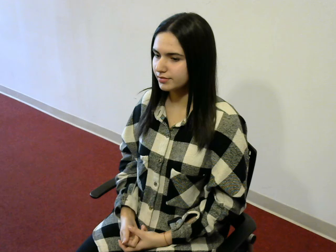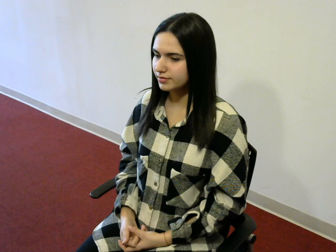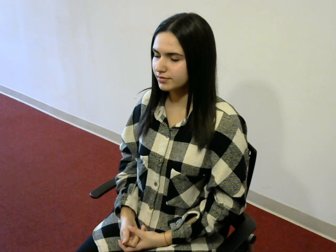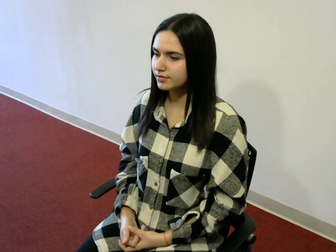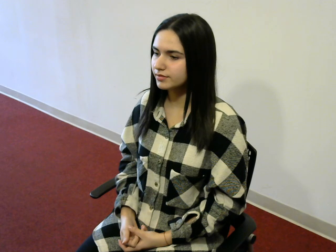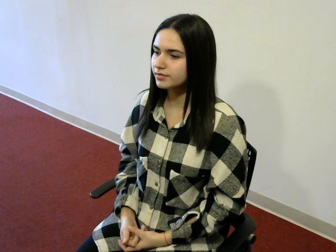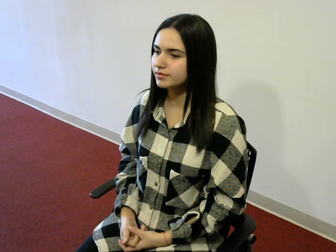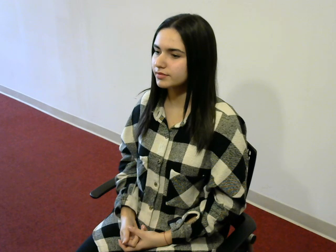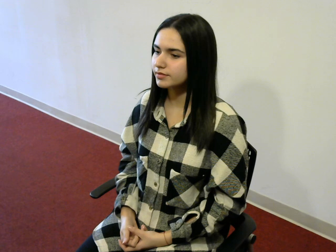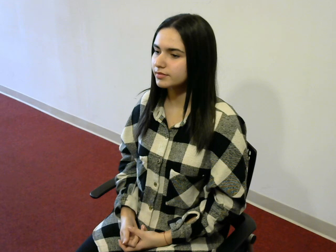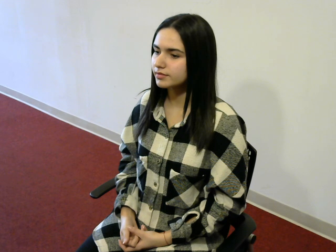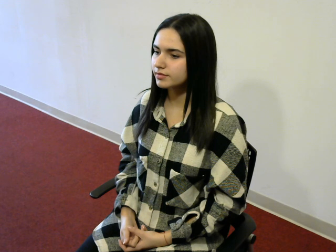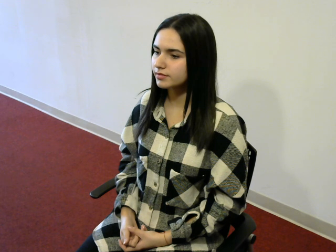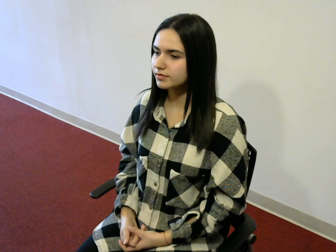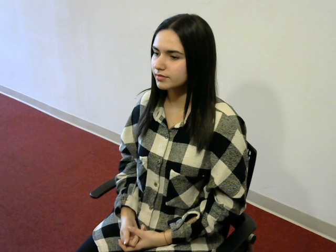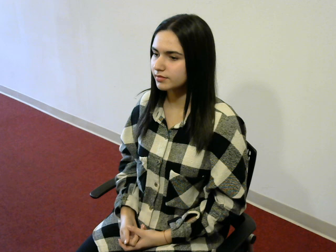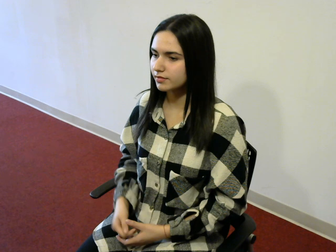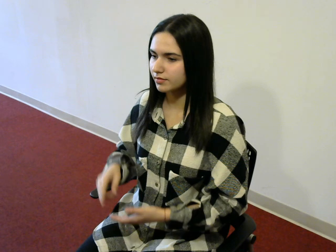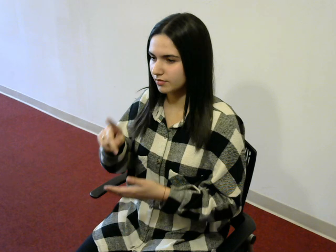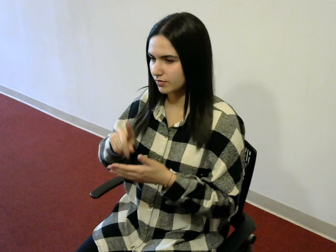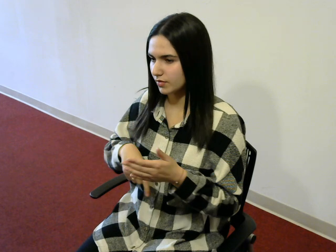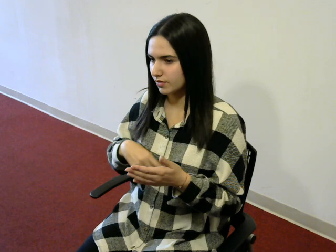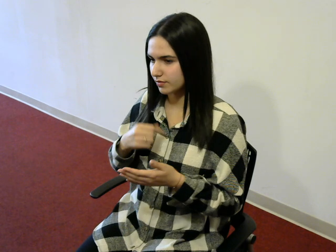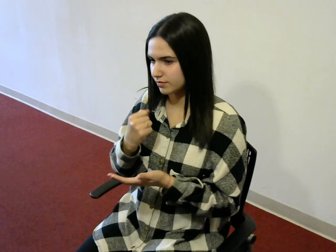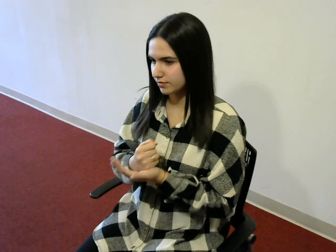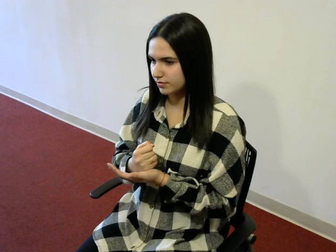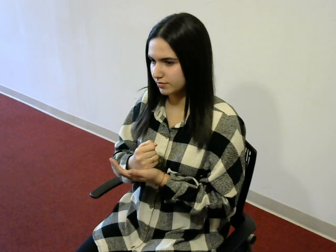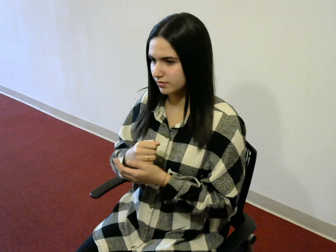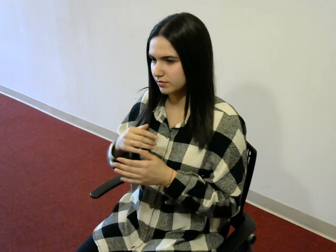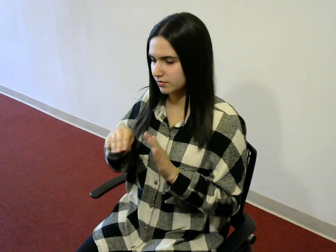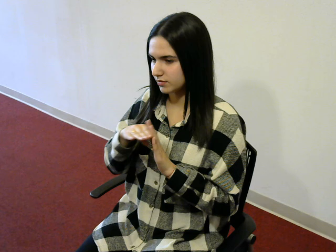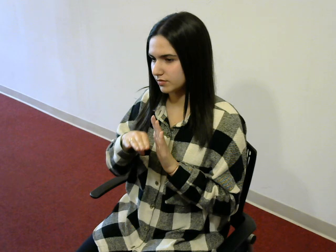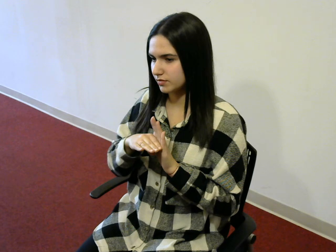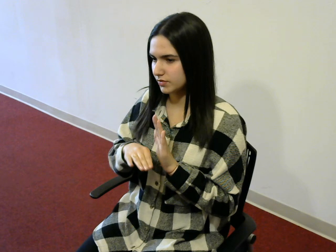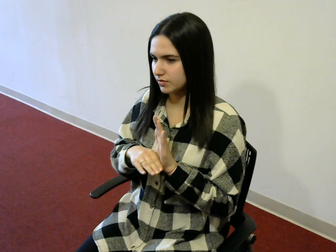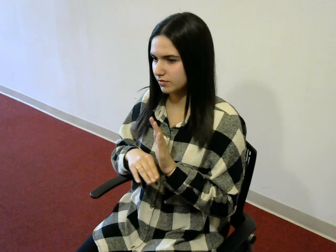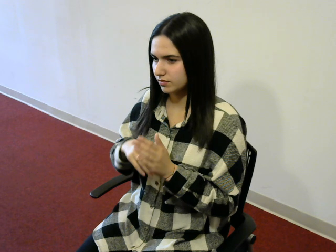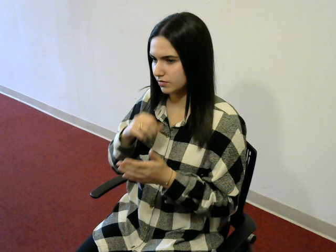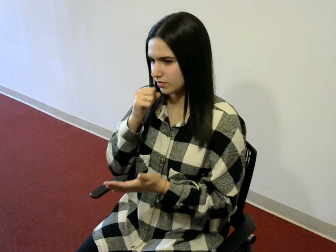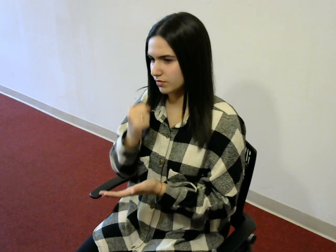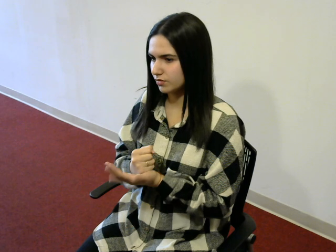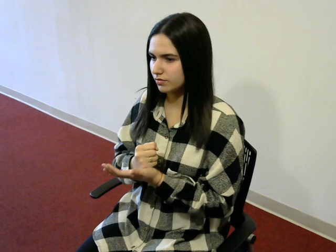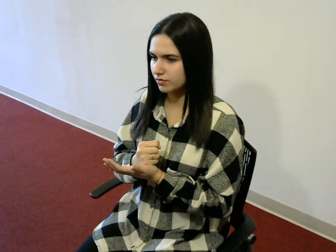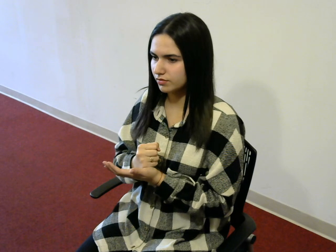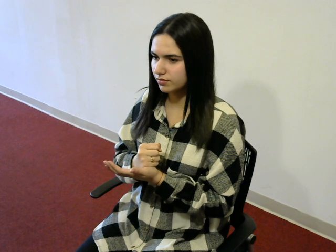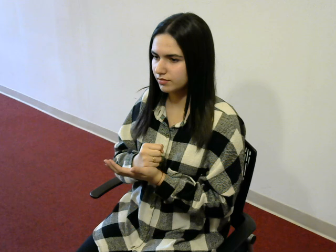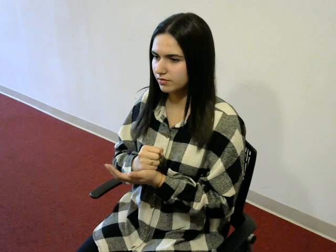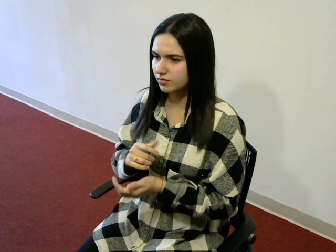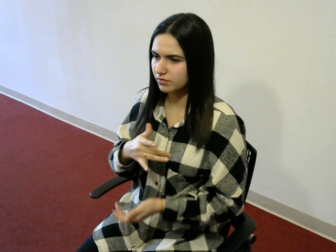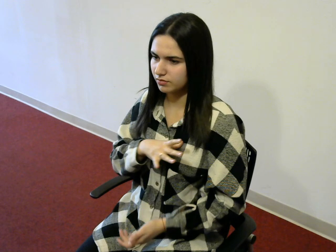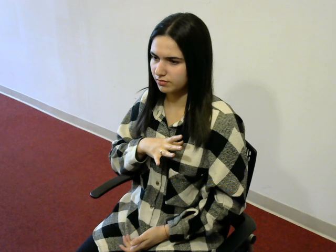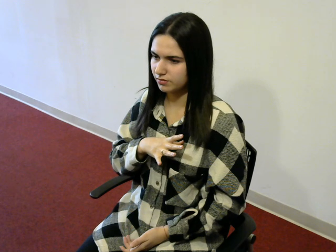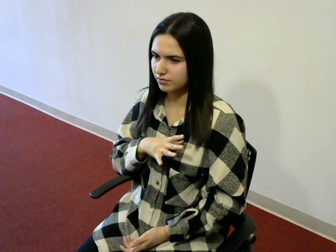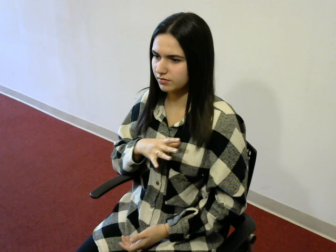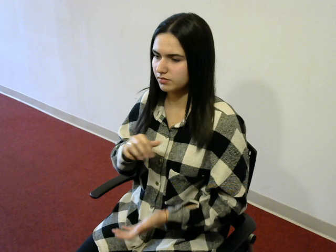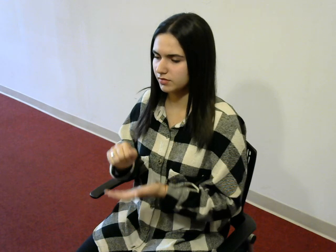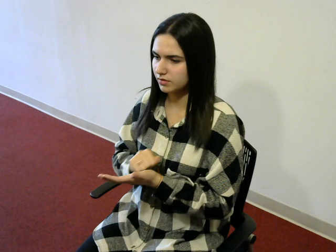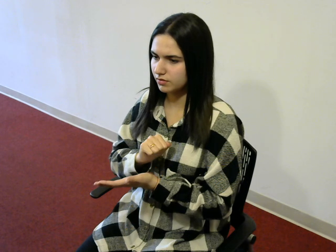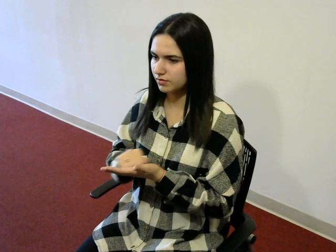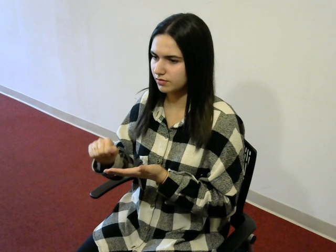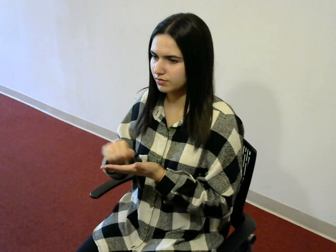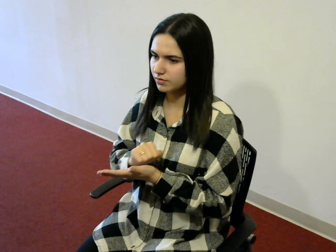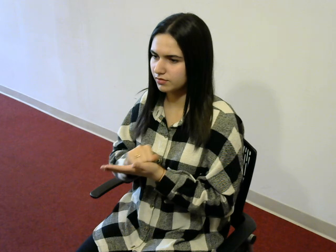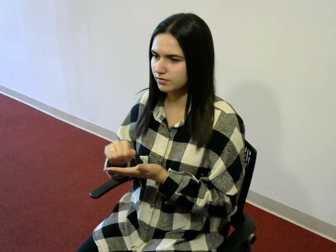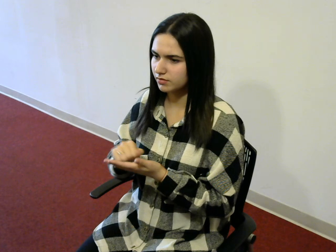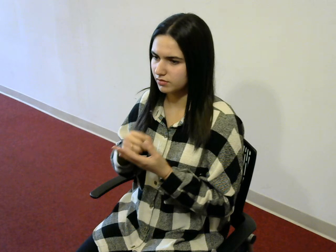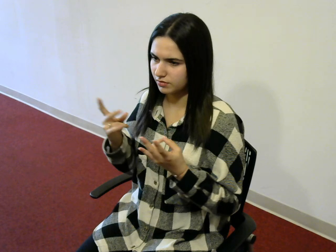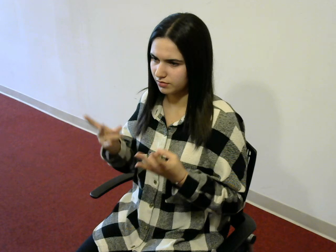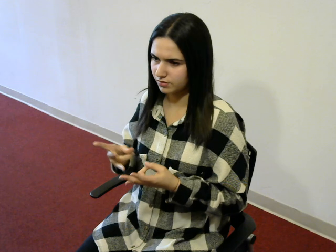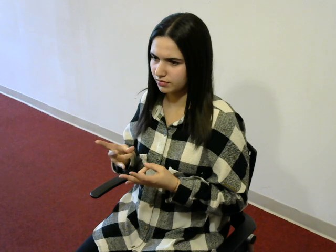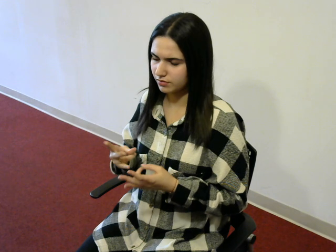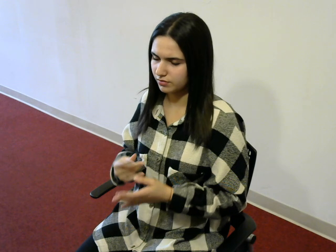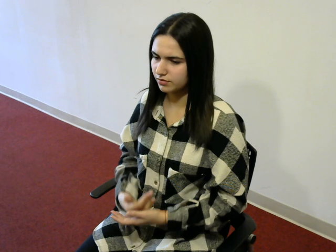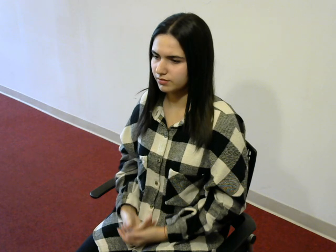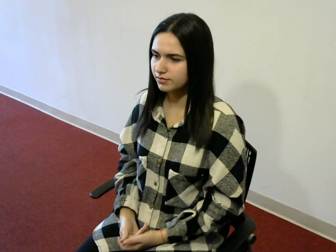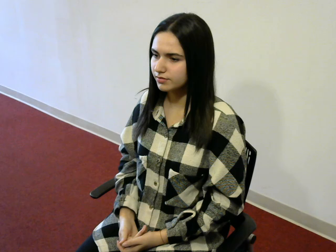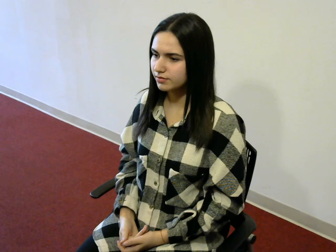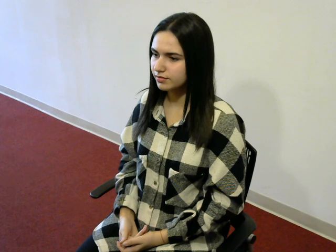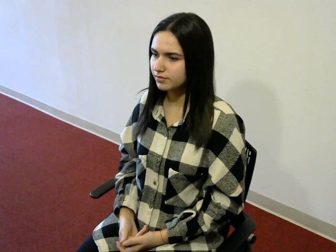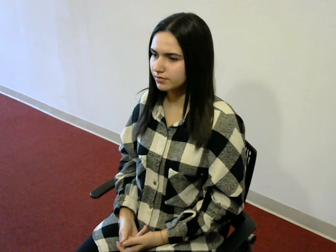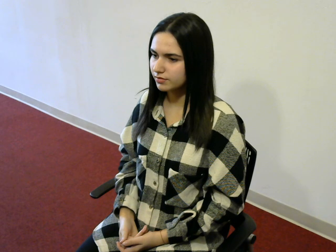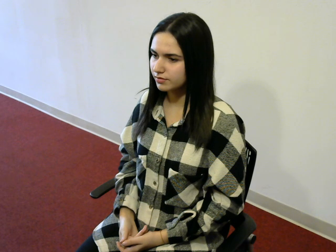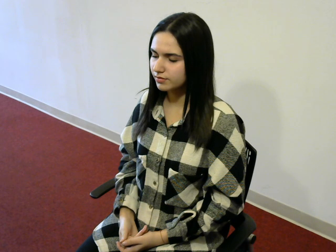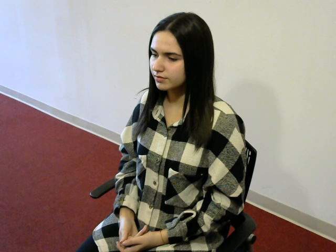Notarial qaydada təsdiq olunmuş sənədlər lazımdır